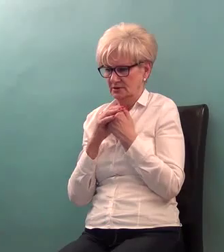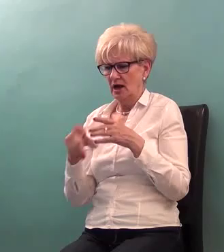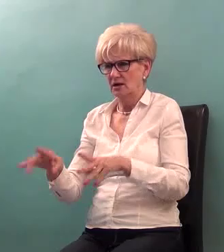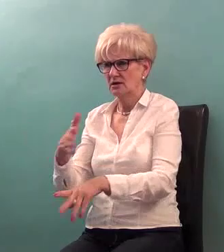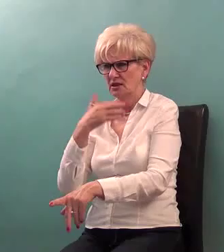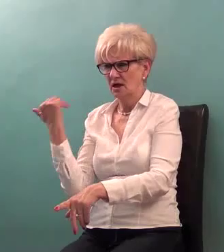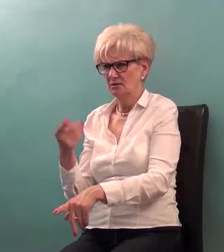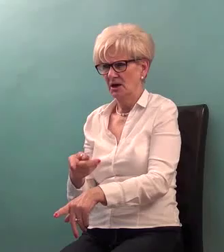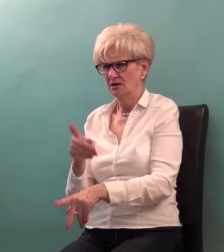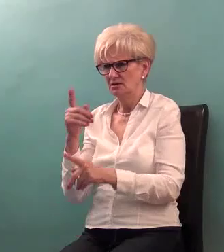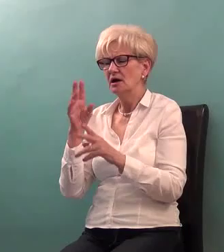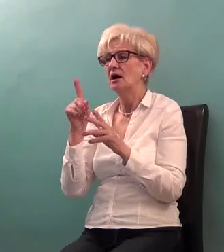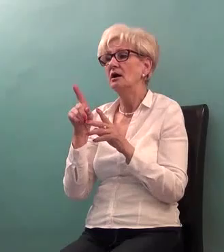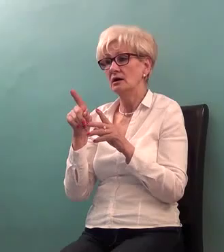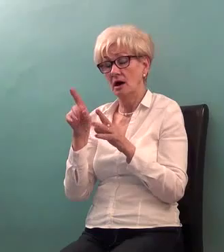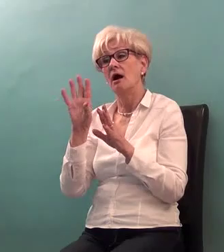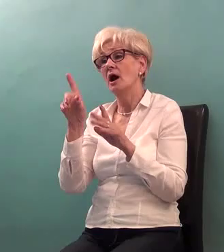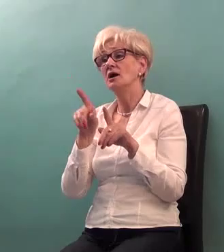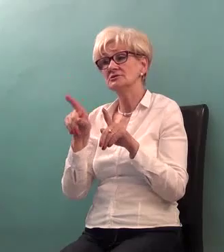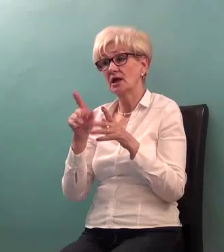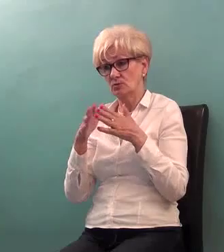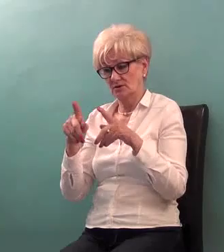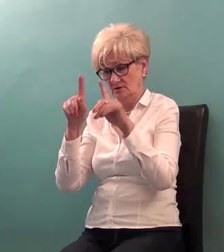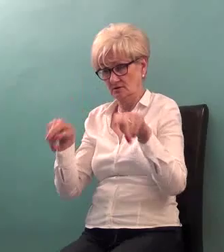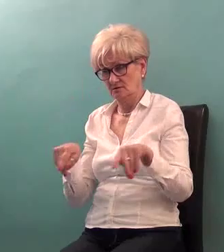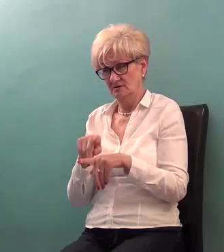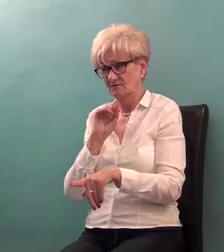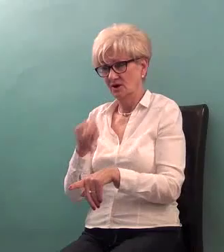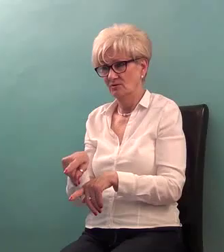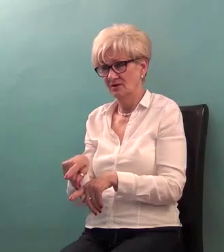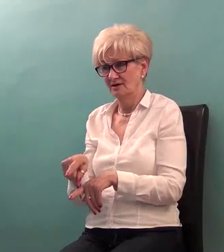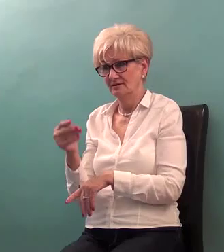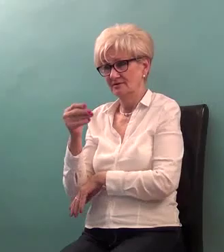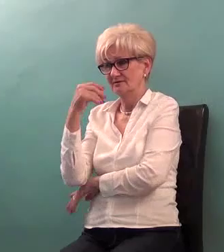Ale nie ma takiego znaku, w ogóle nie ma.